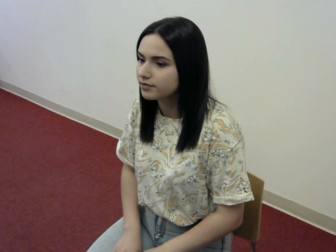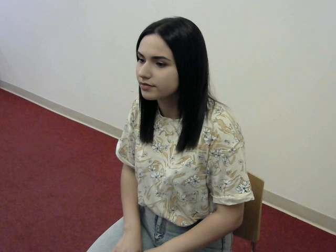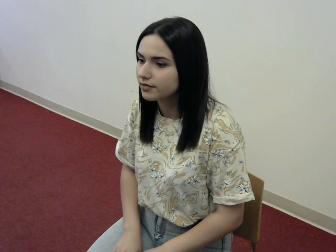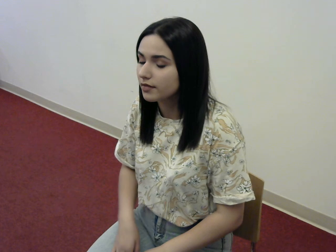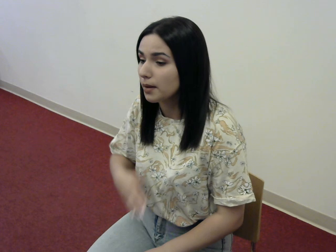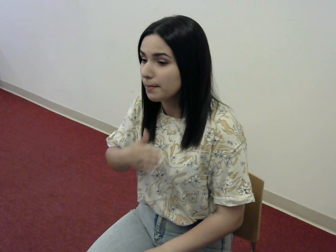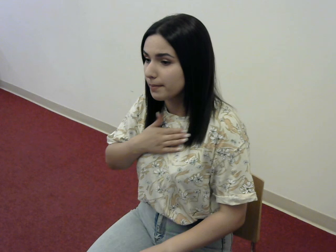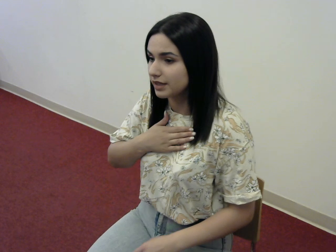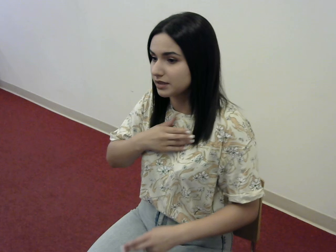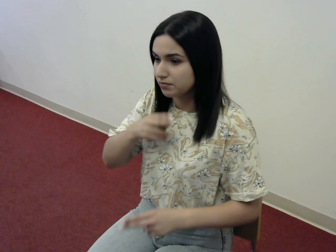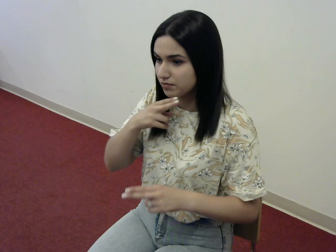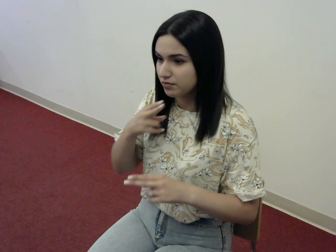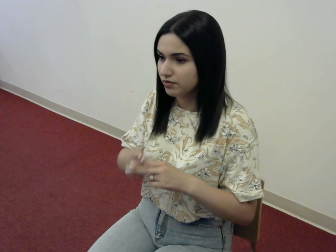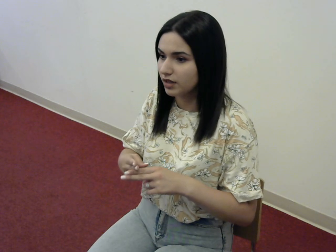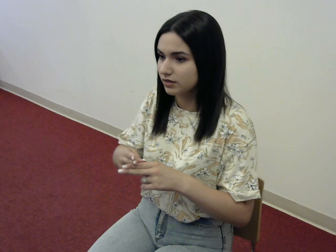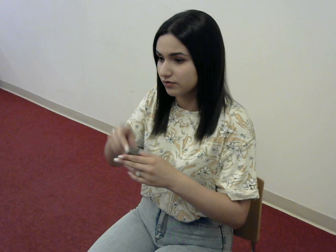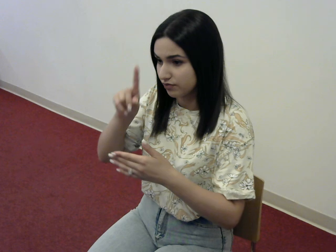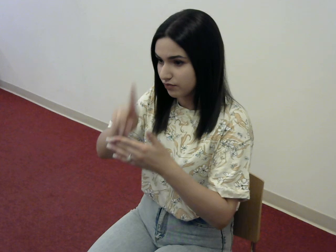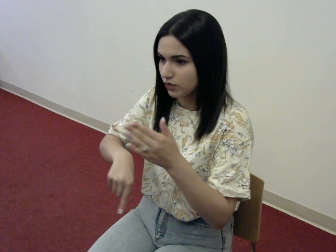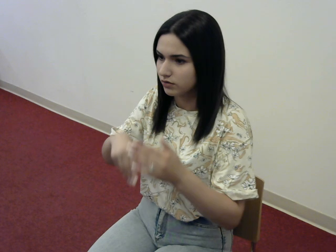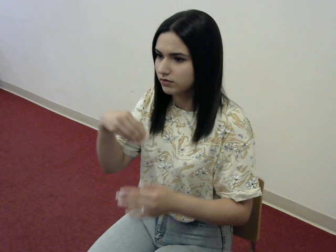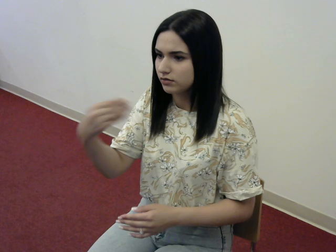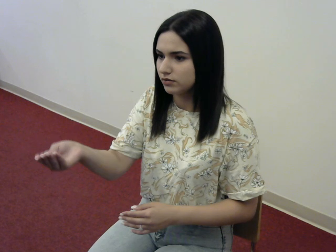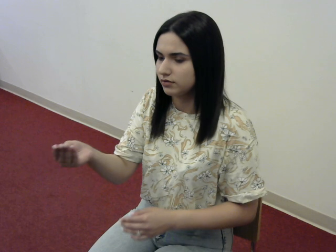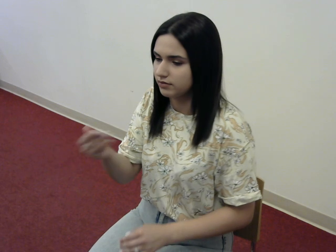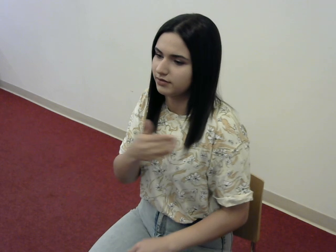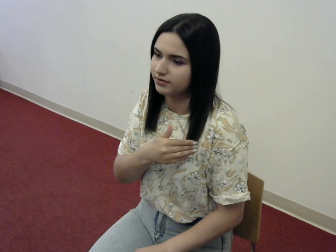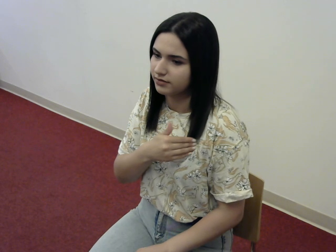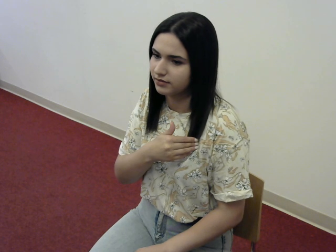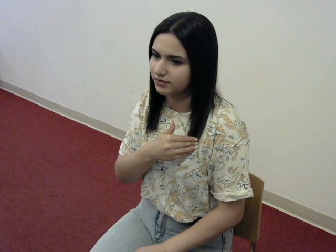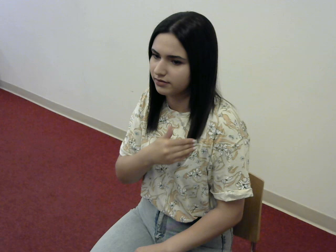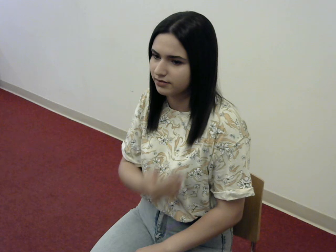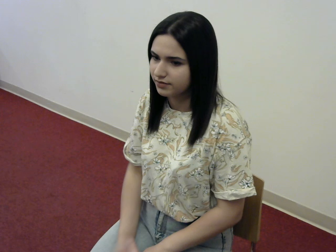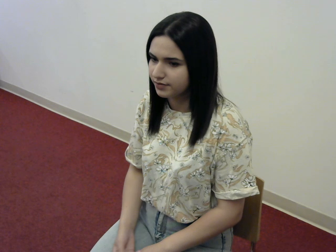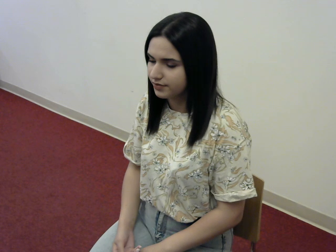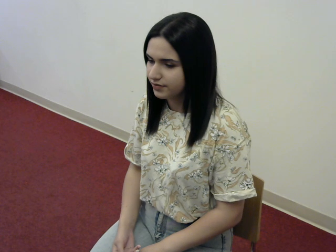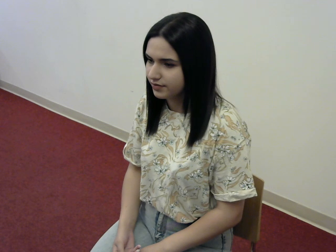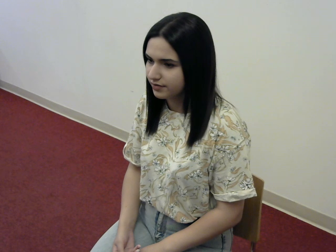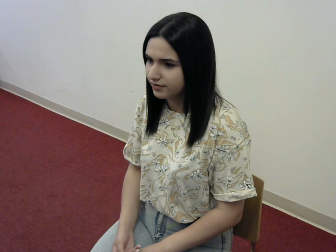Mən bacıma etibarnamə vermək istəyirəm